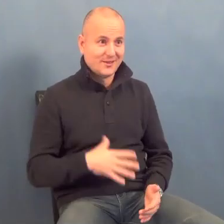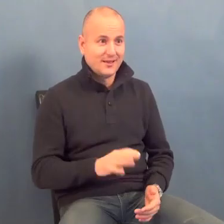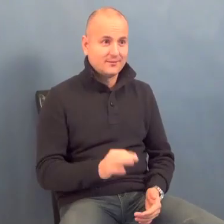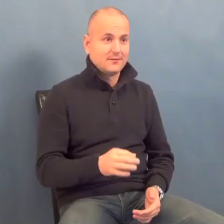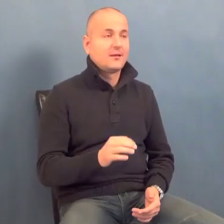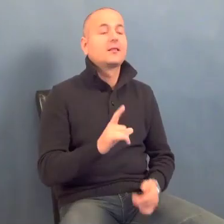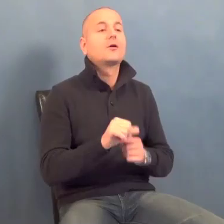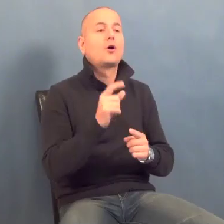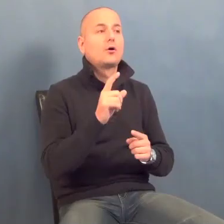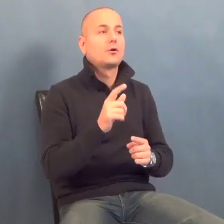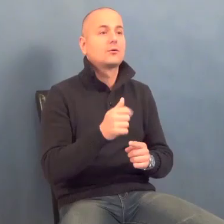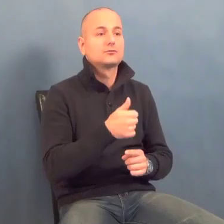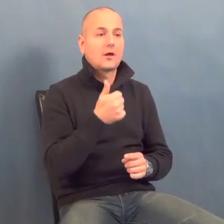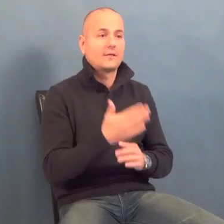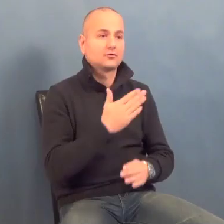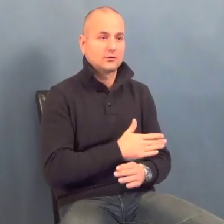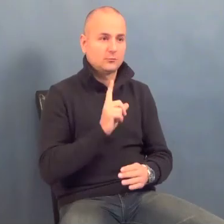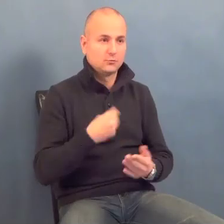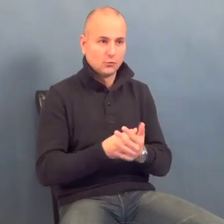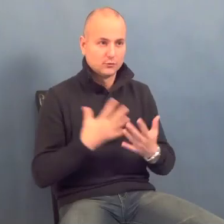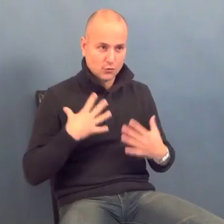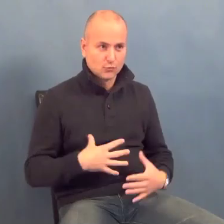Dobrze, tylko musimy kupić koszulkę jeden dzień wcześniej.